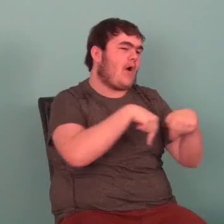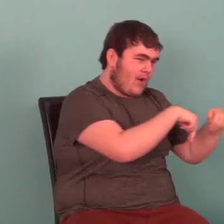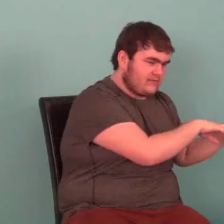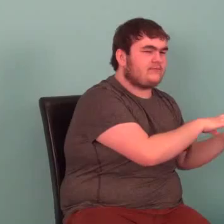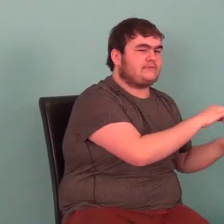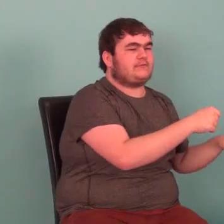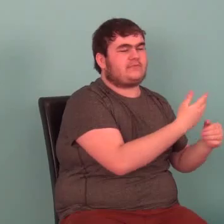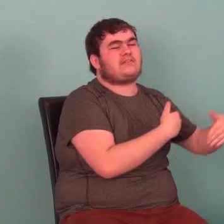On idzie dalej.